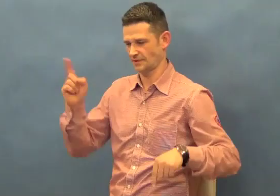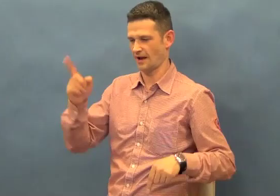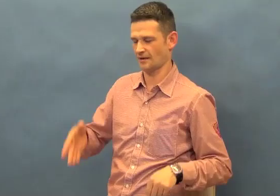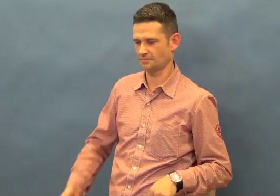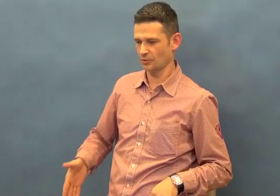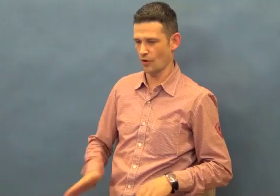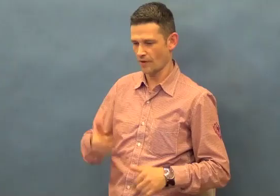Zakaz piłowania.